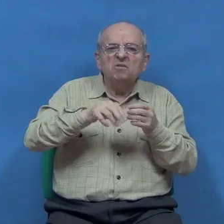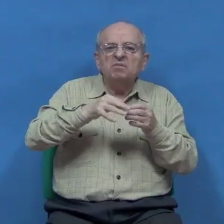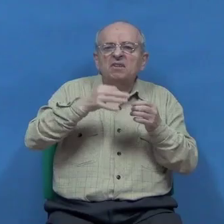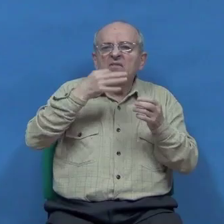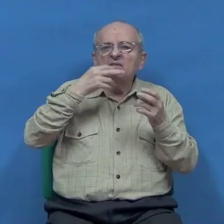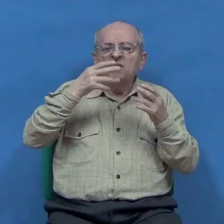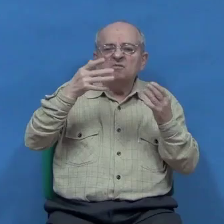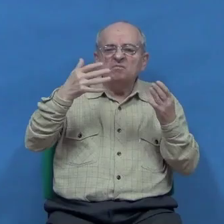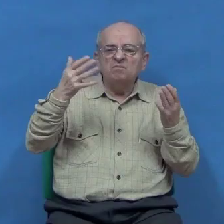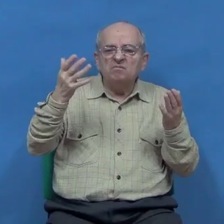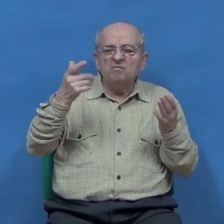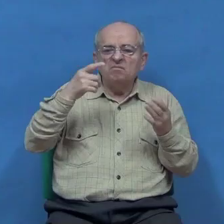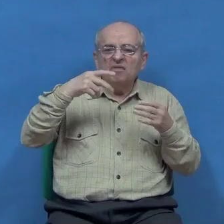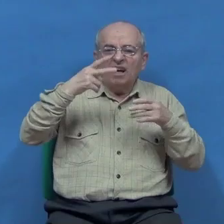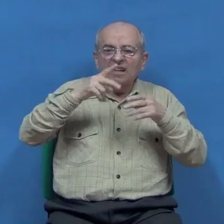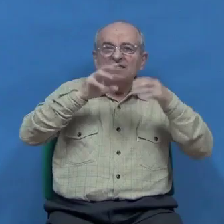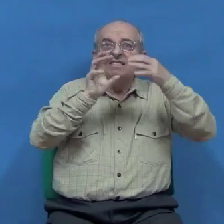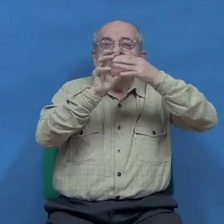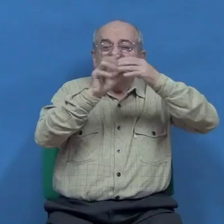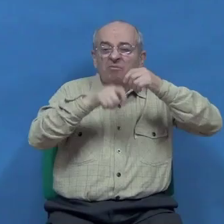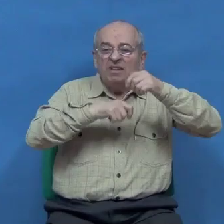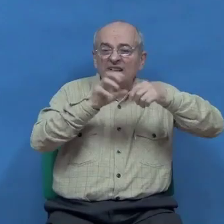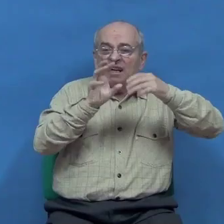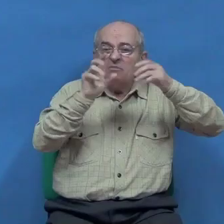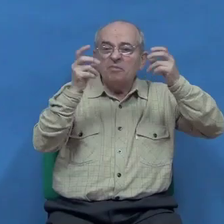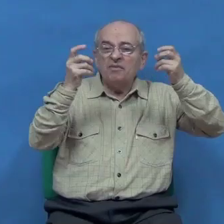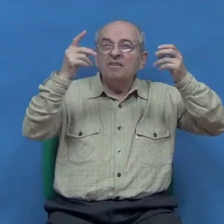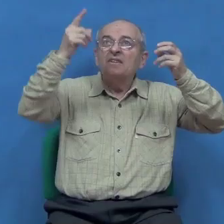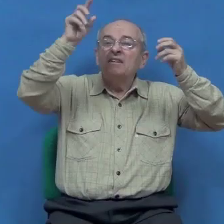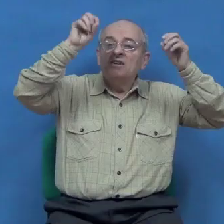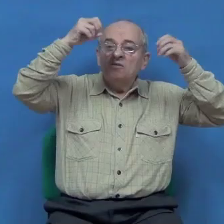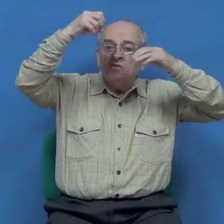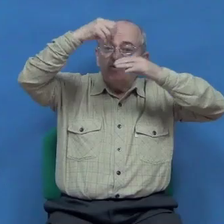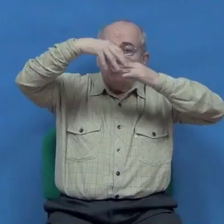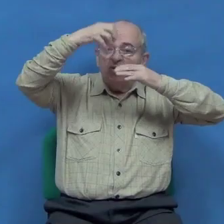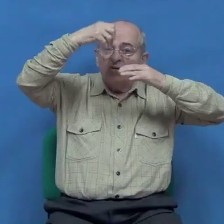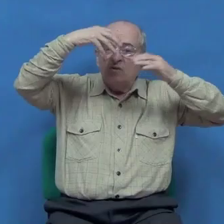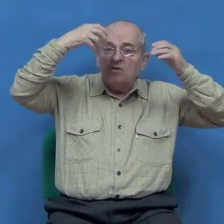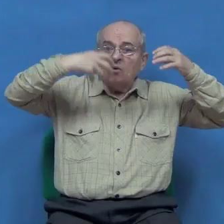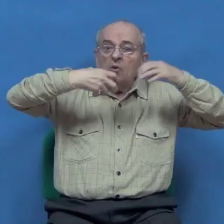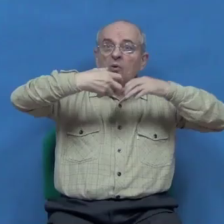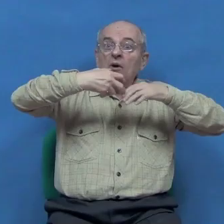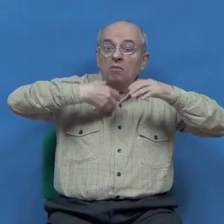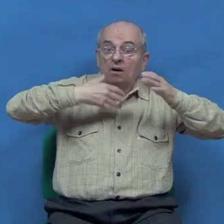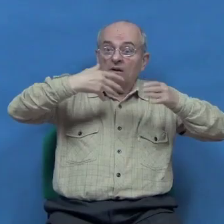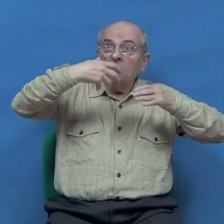Paliło się, i te czujniki przeciwpożarowe wyczuły dym.